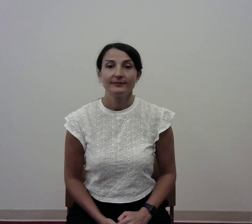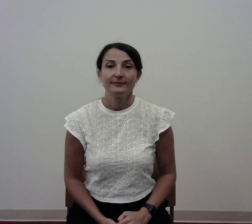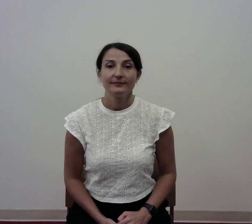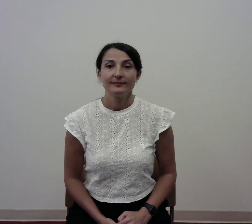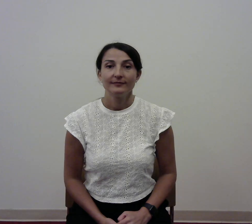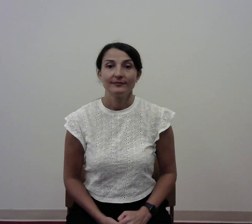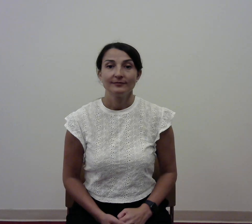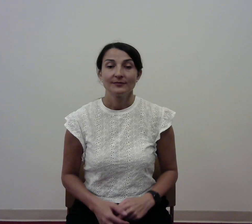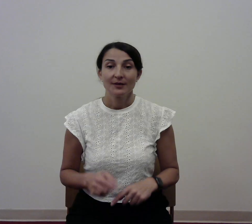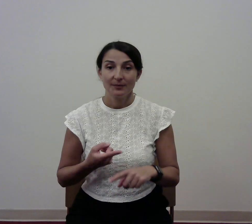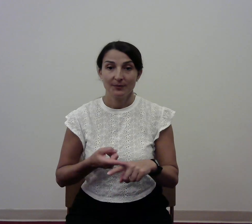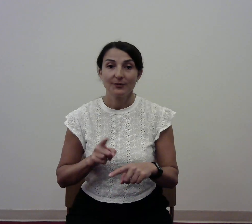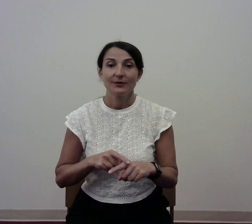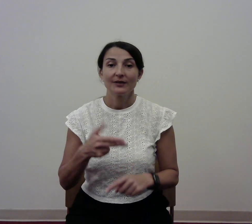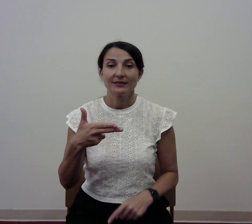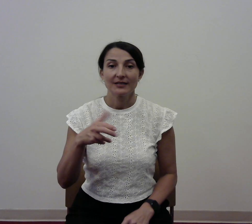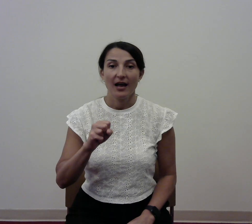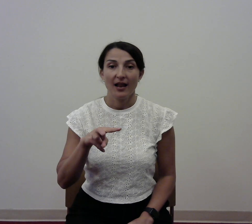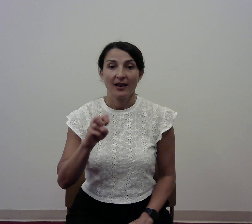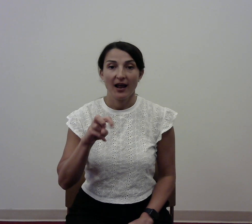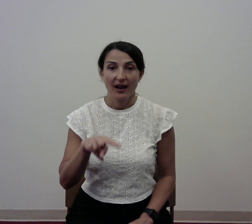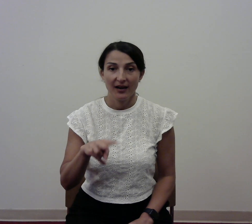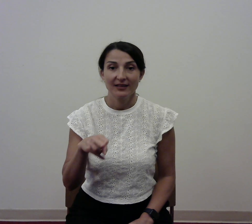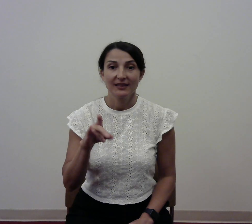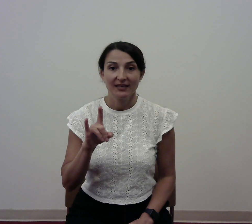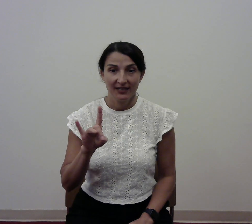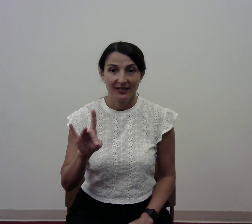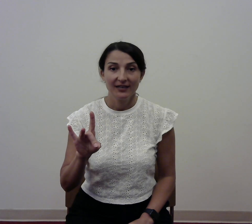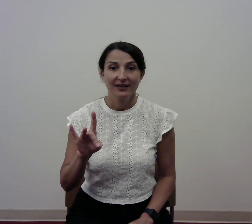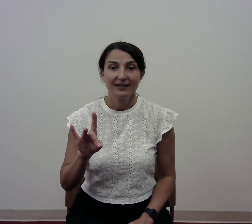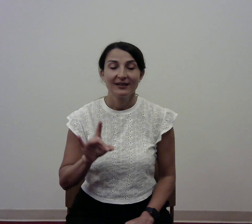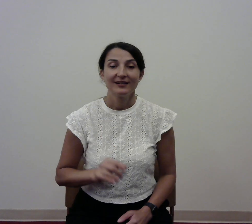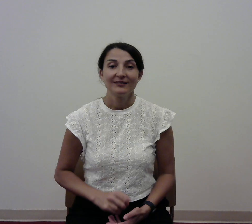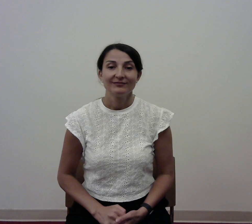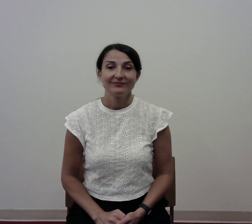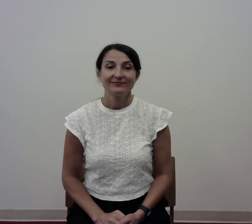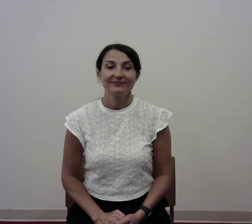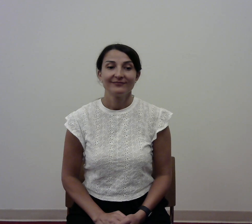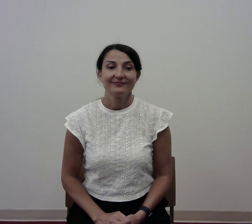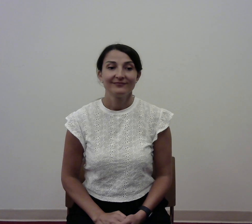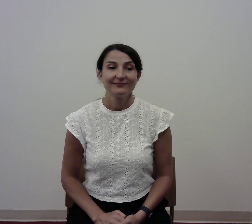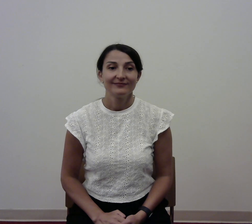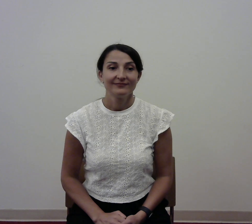Bu halaldır?